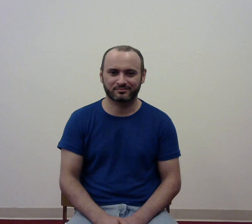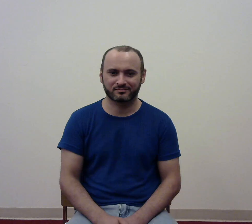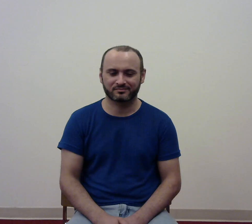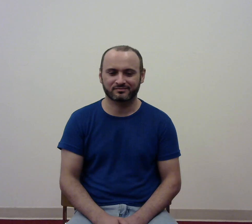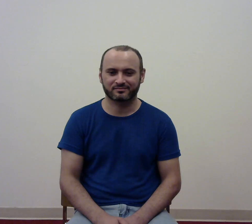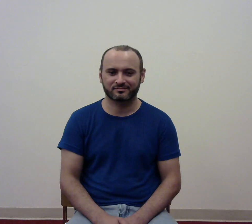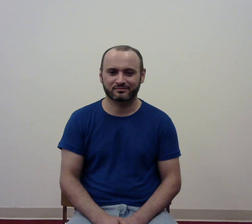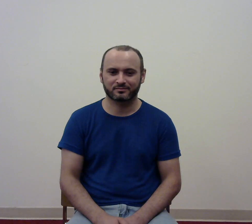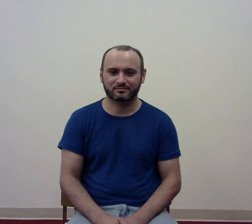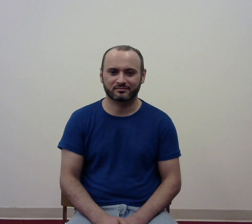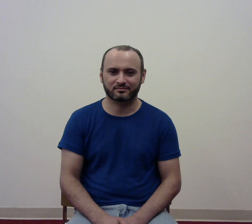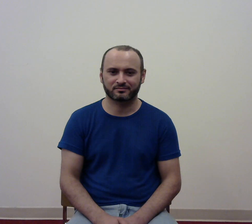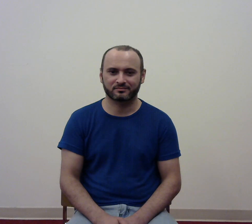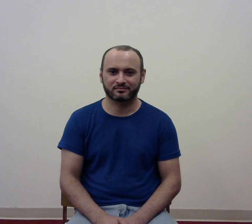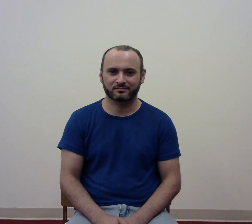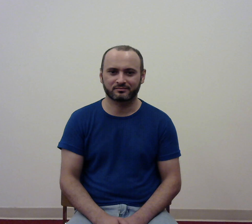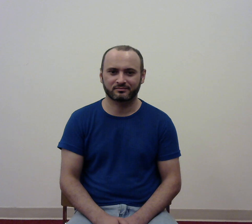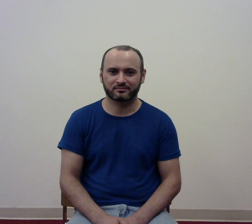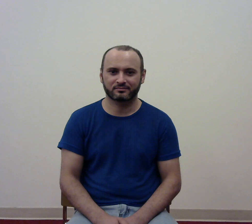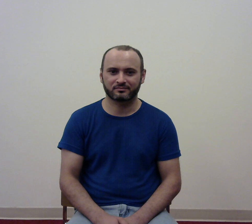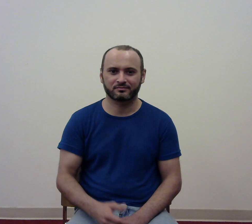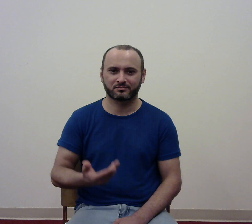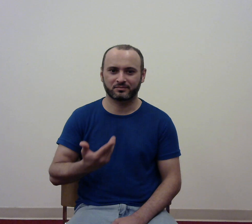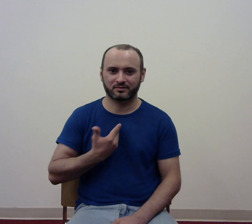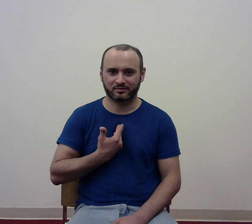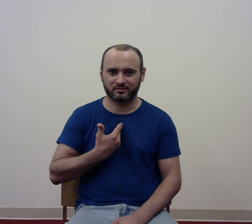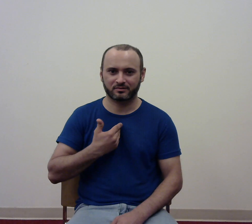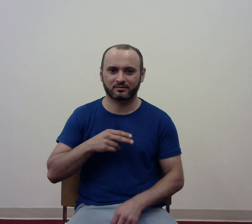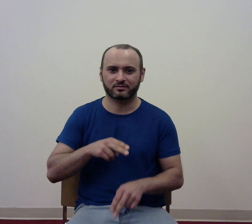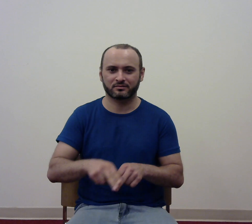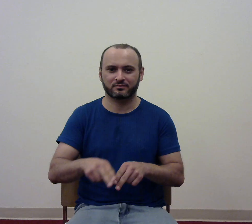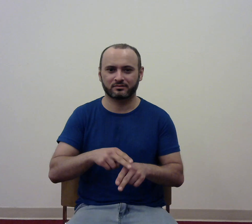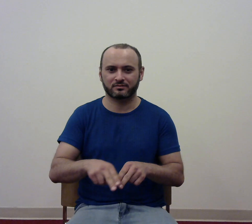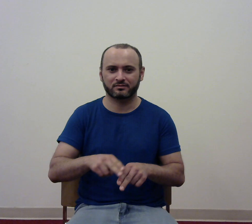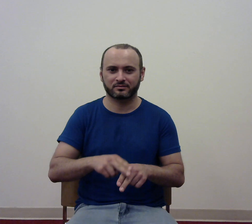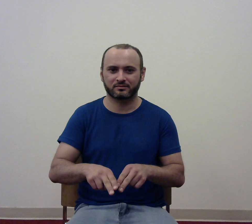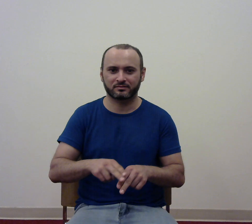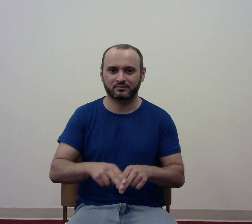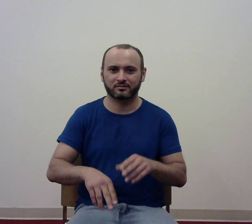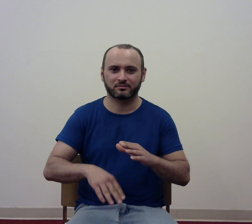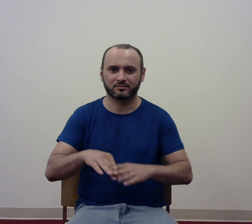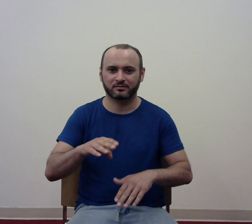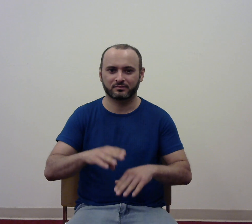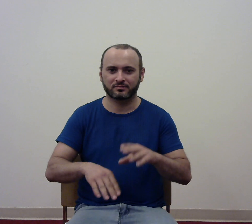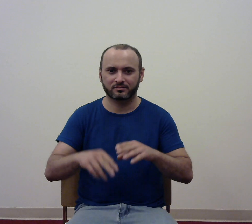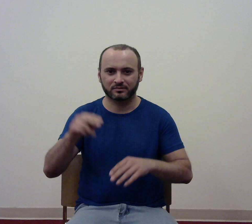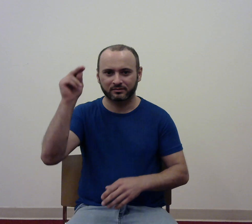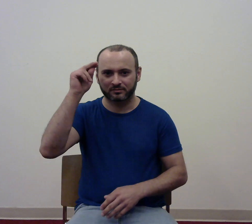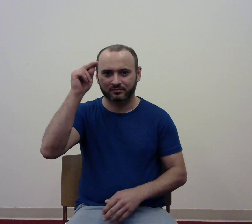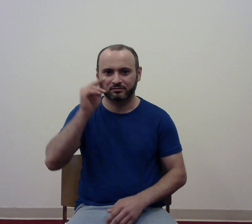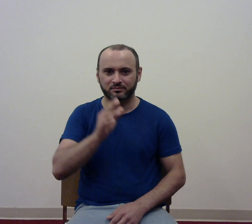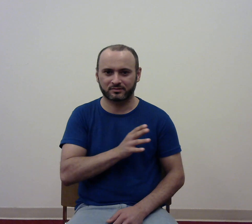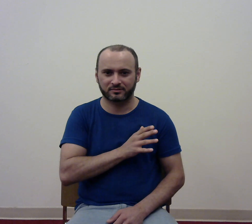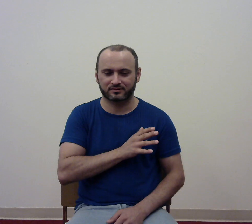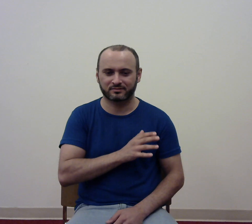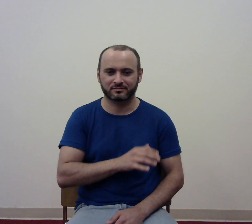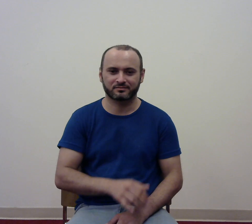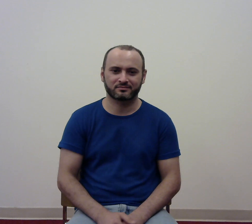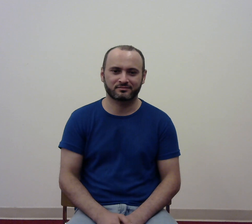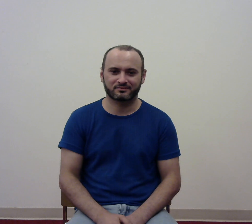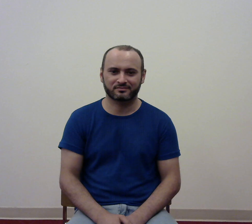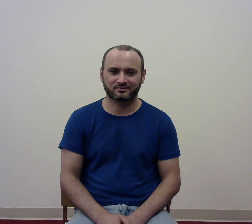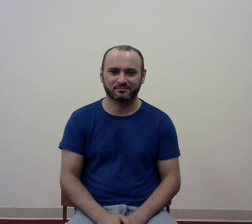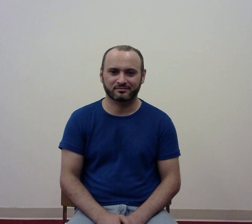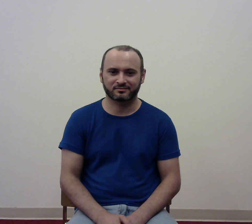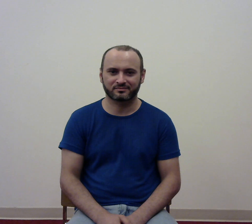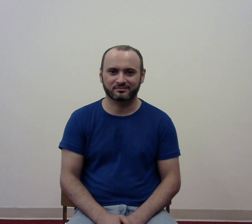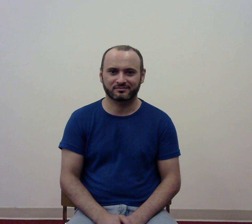Mən dülgər peşəsinin təhsilini almışam